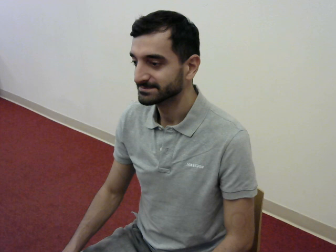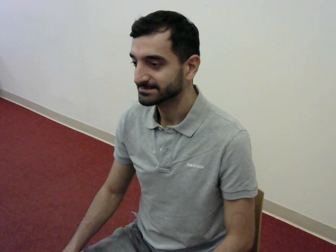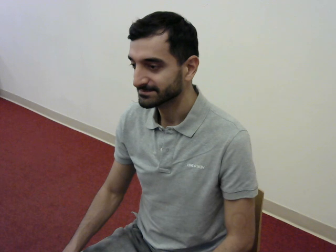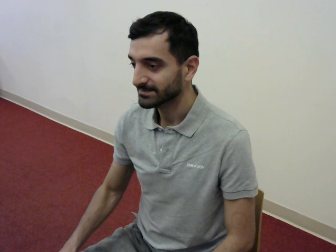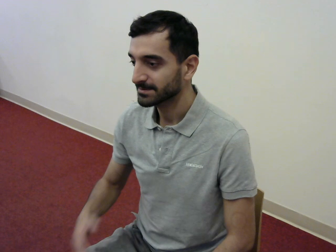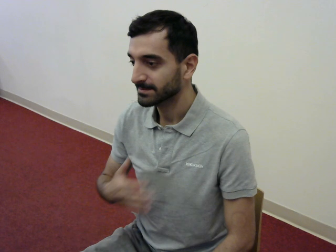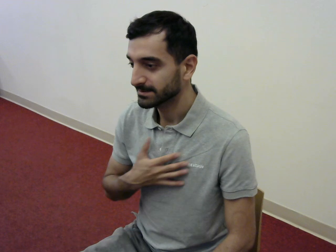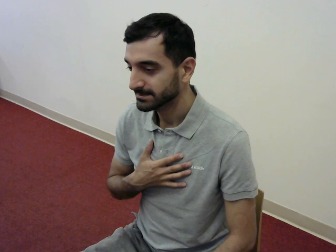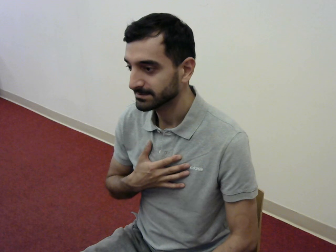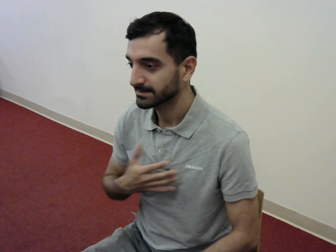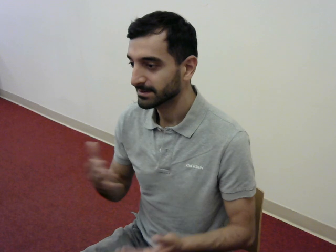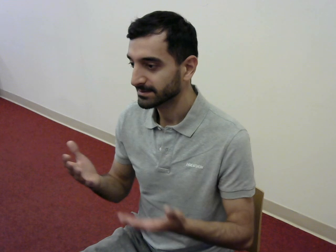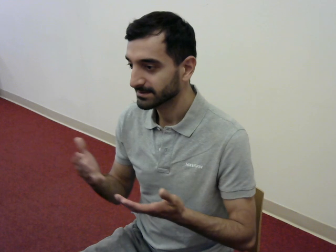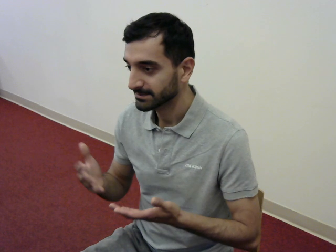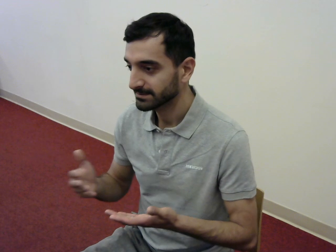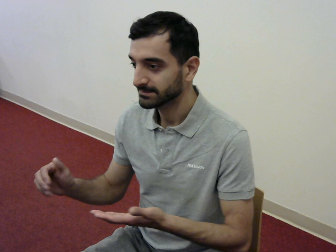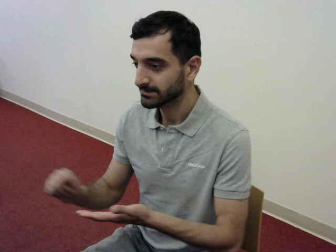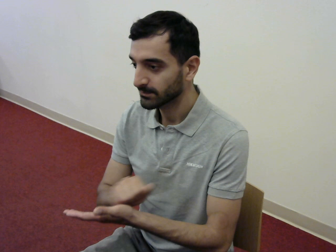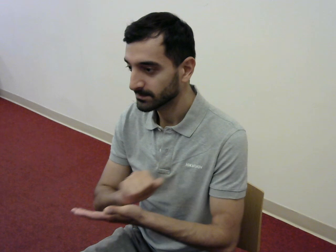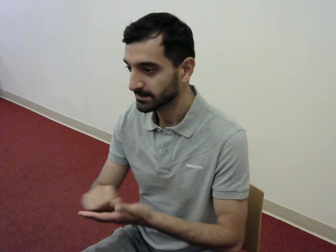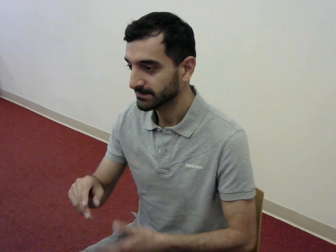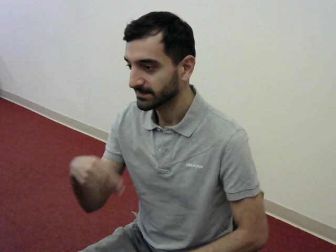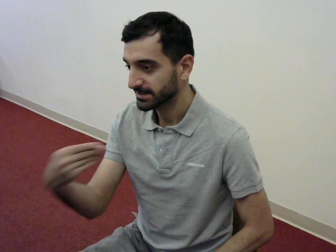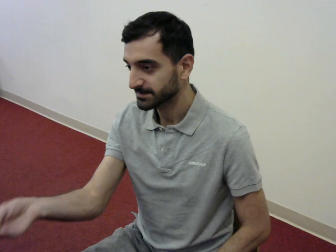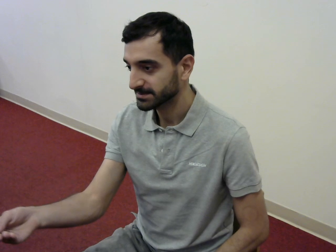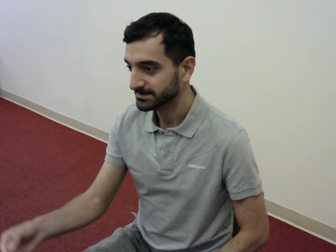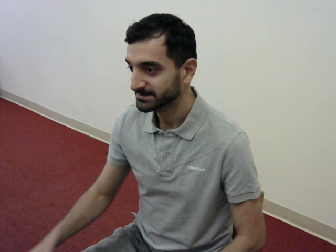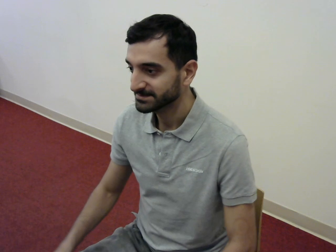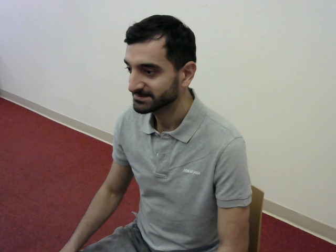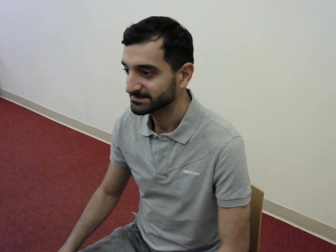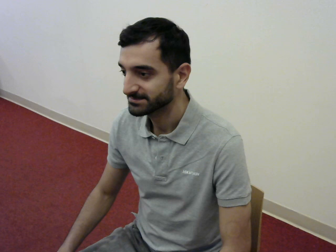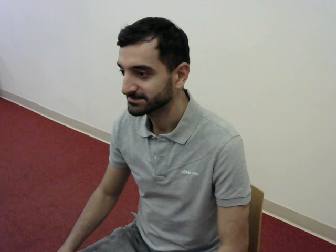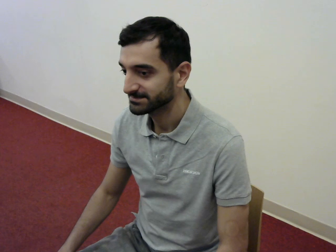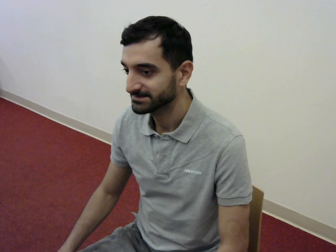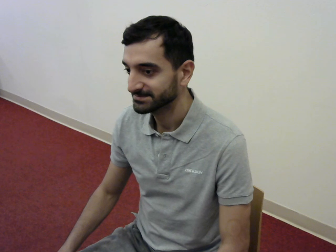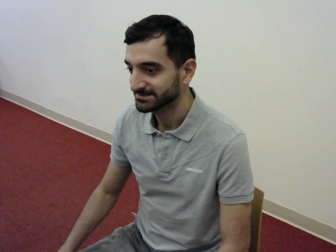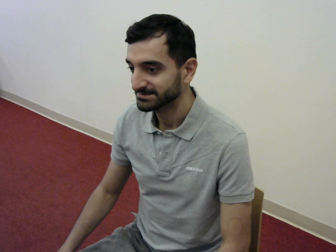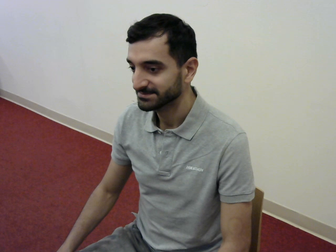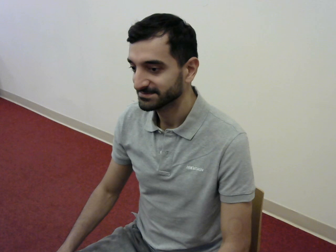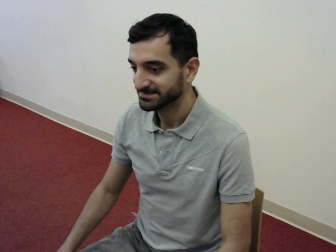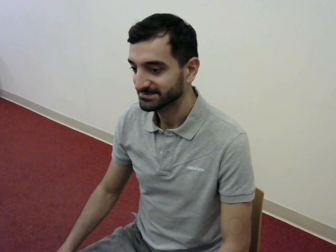Mən hansı sənədləri verməliyəm?